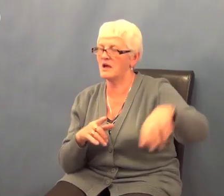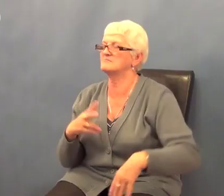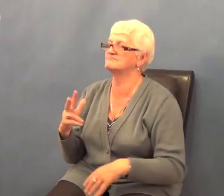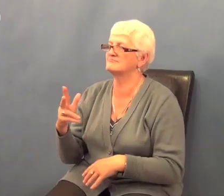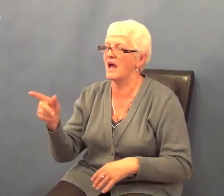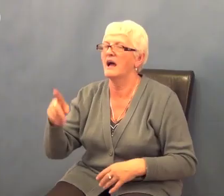Ci trzej chłopcy idą.